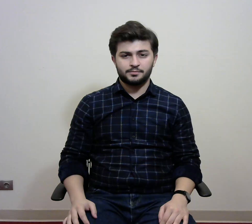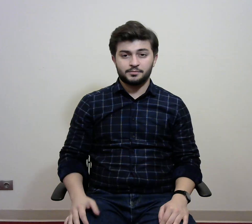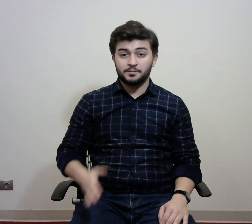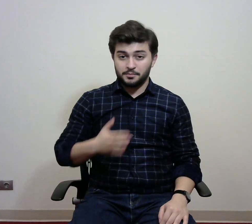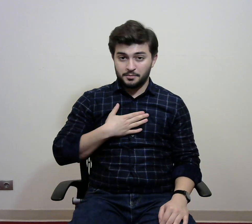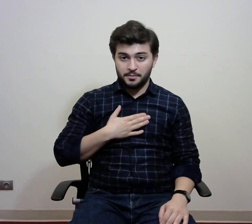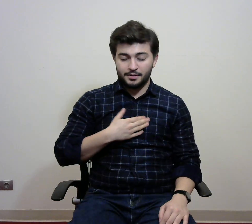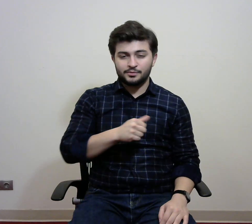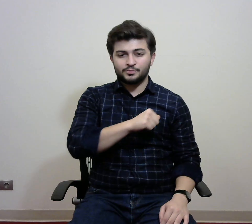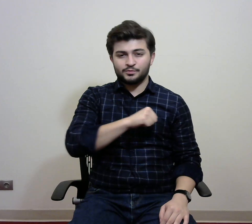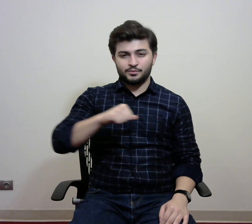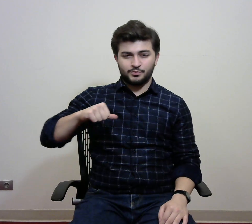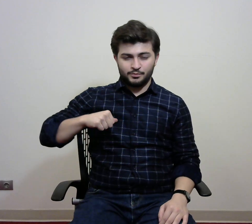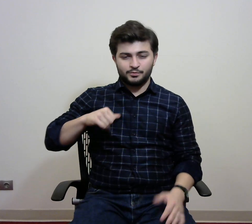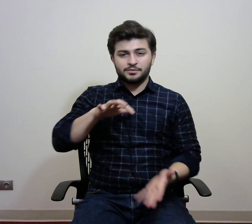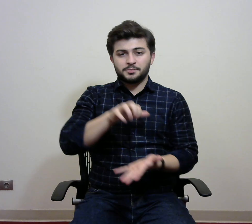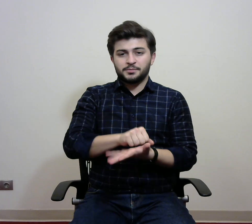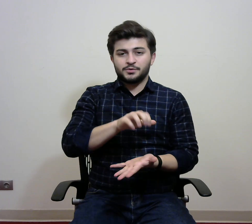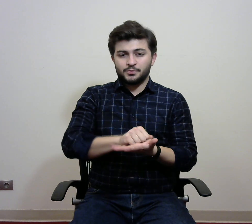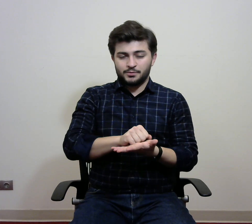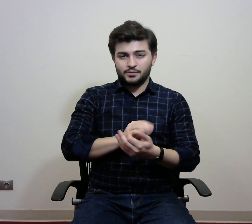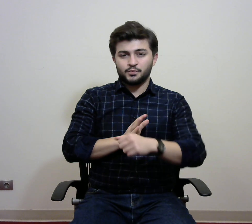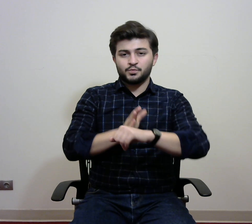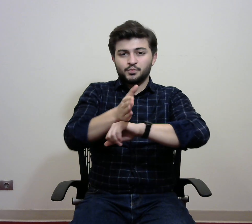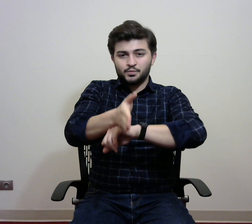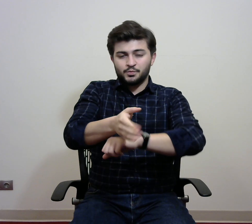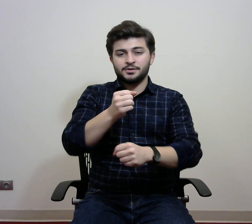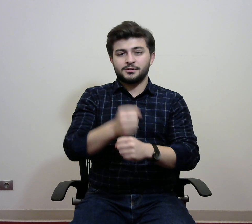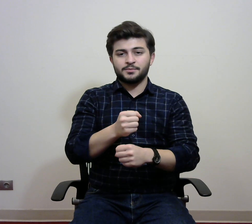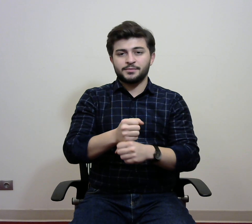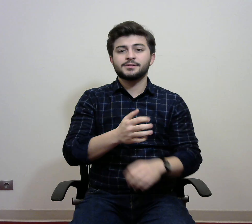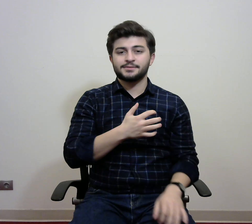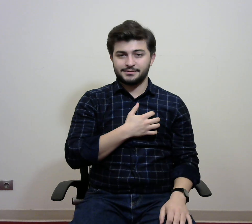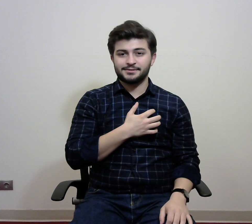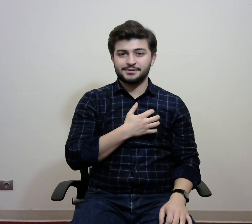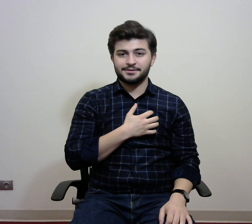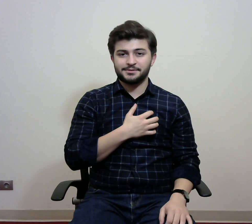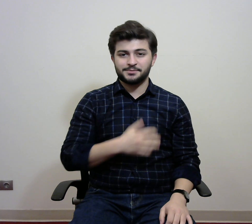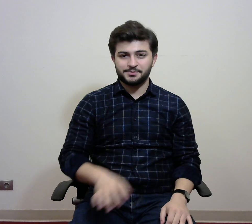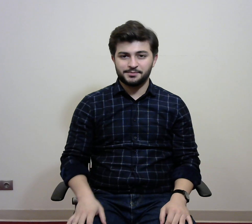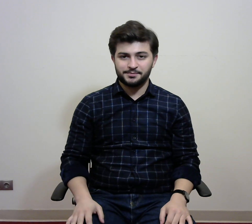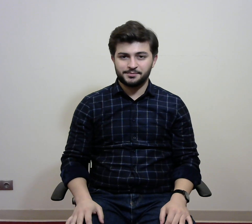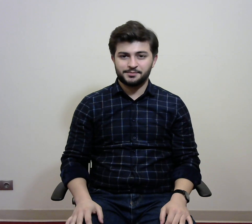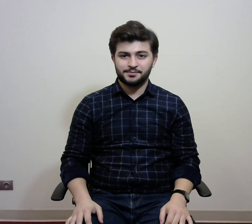Mən özünüməşğulluğa müraciət etmək istəyirəm